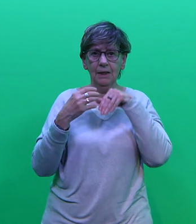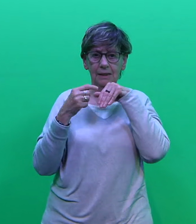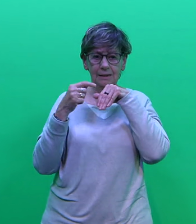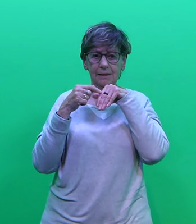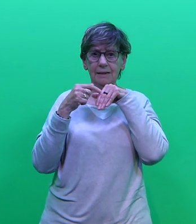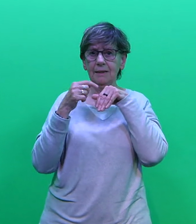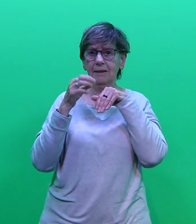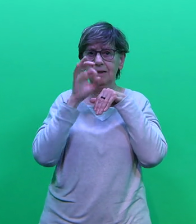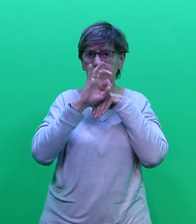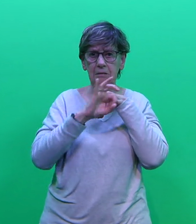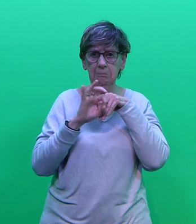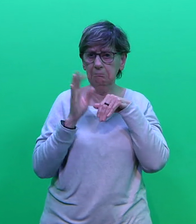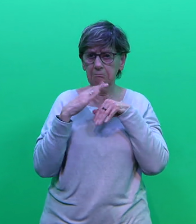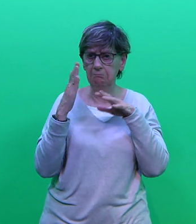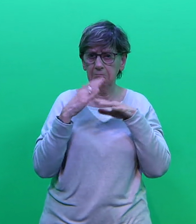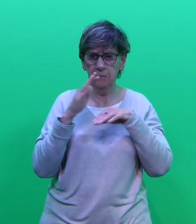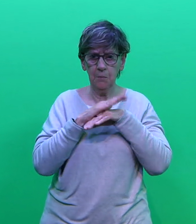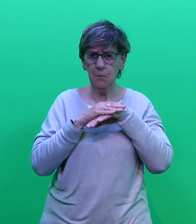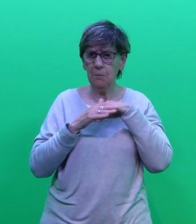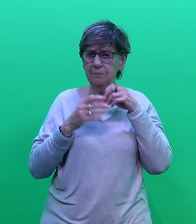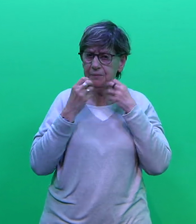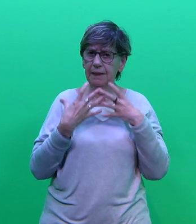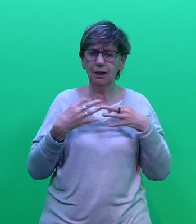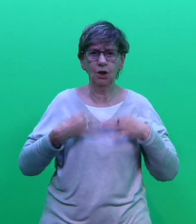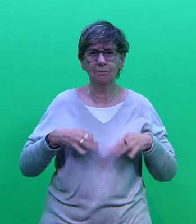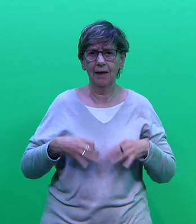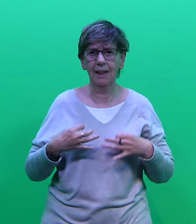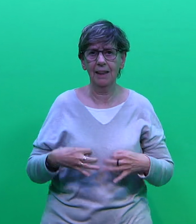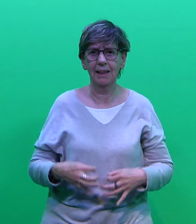No té taques a la llengua, la té llisa, bé, normal.